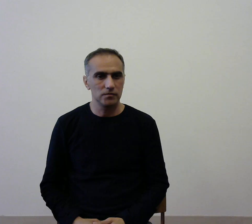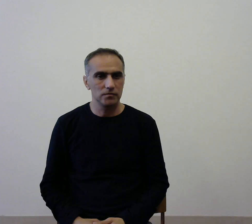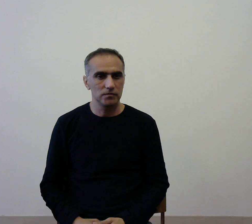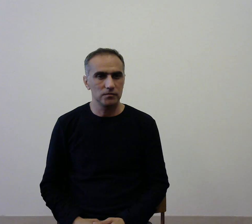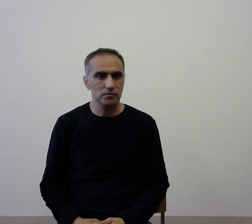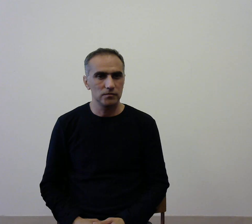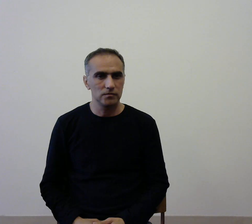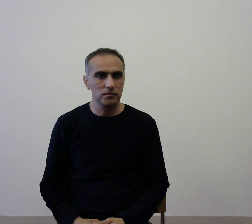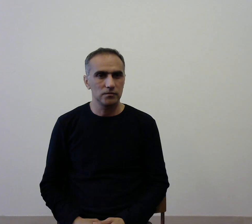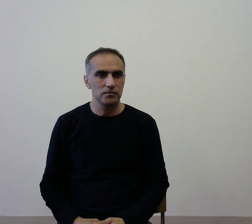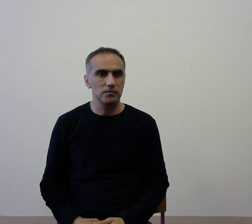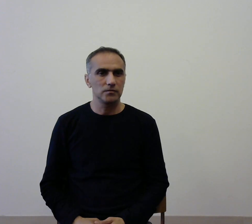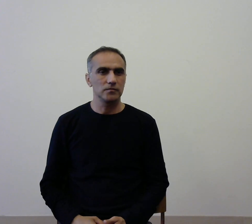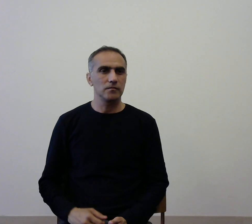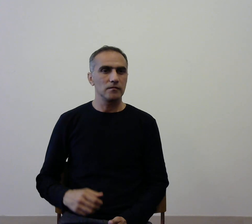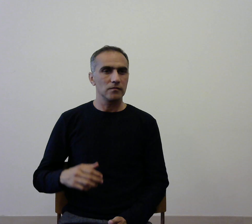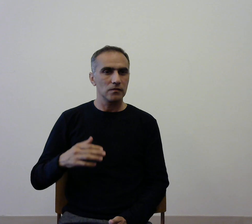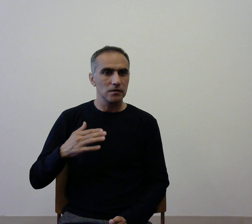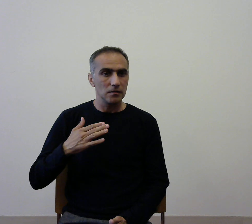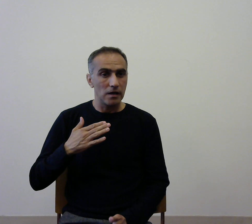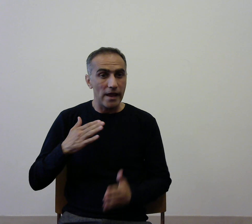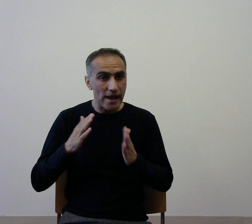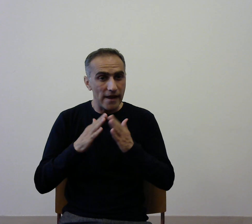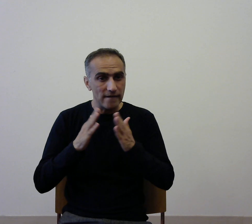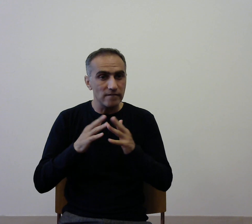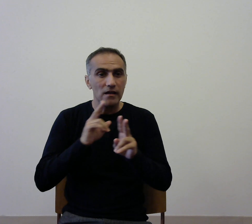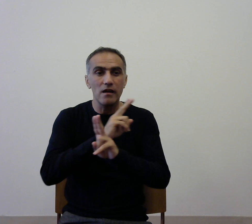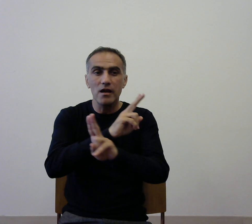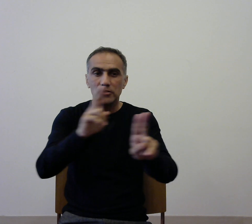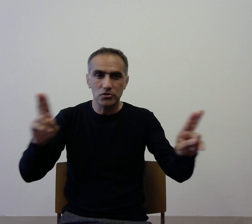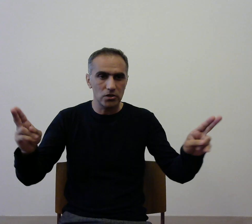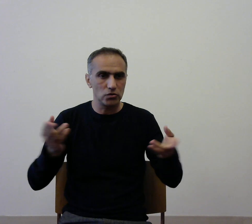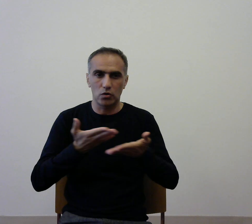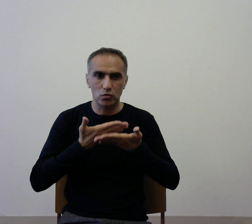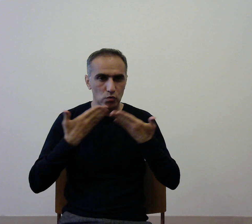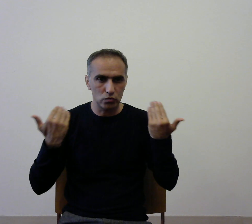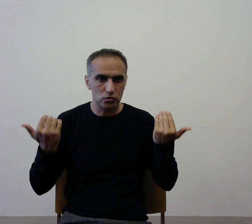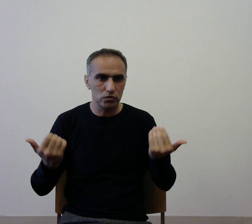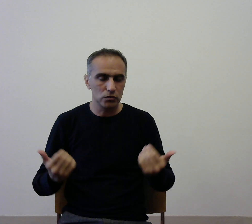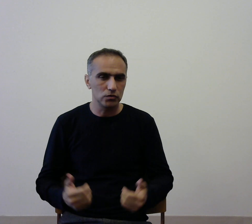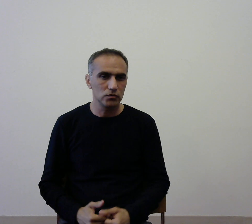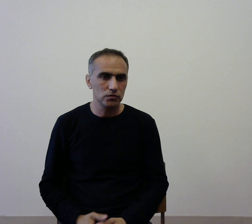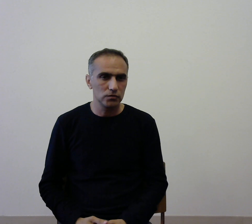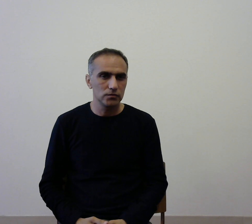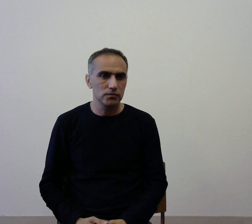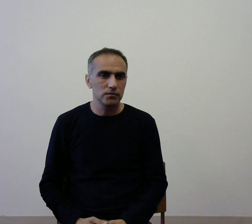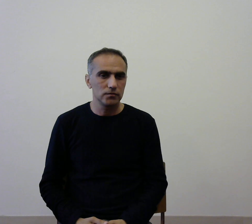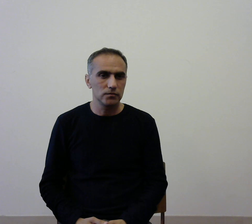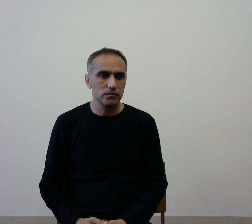Evdə heç kəs yoxdur